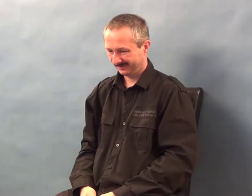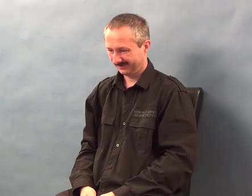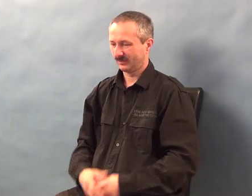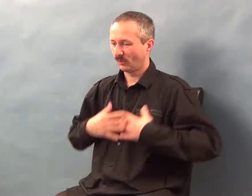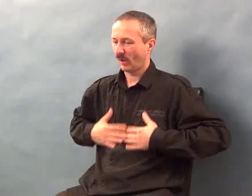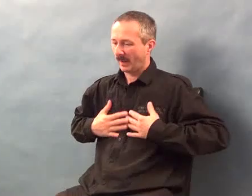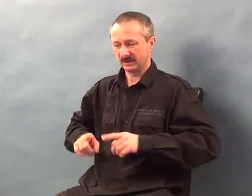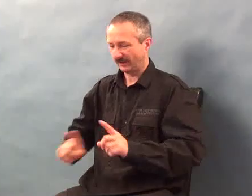Nie wolno się kąpać.